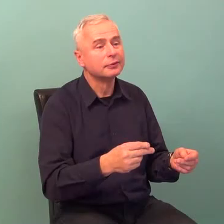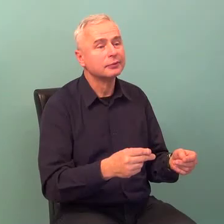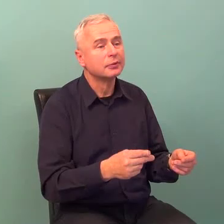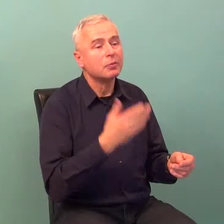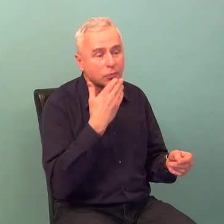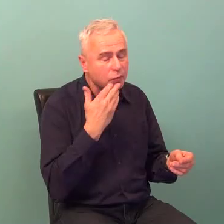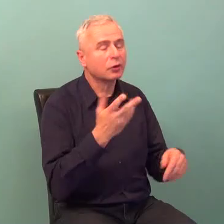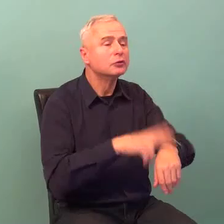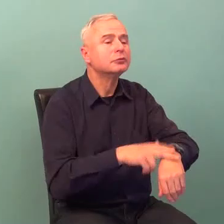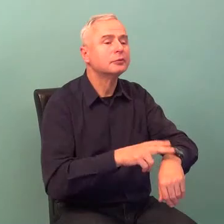Po południu, o której godzinie?